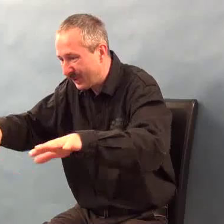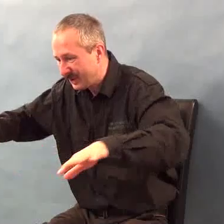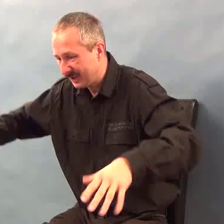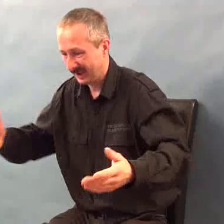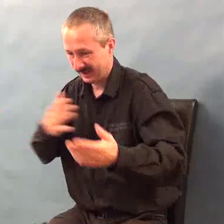Chłopiec i pies byli zadowoleni.